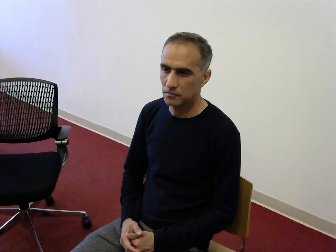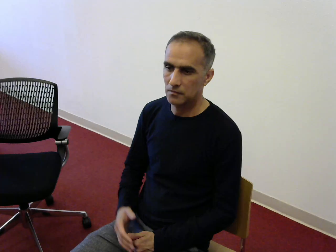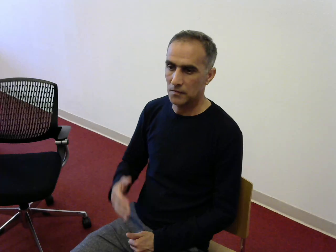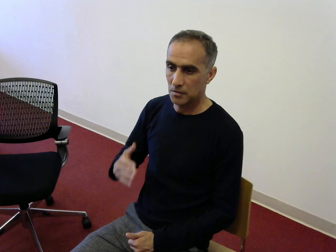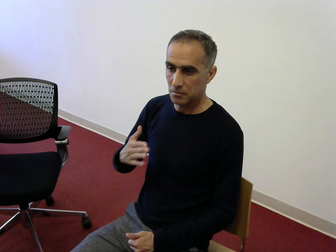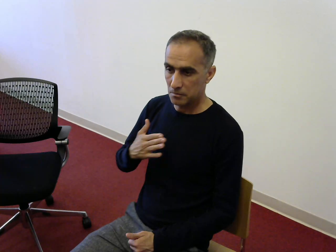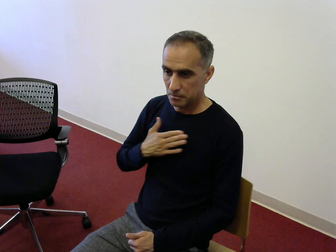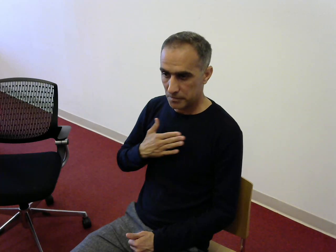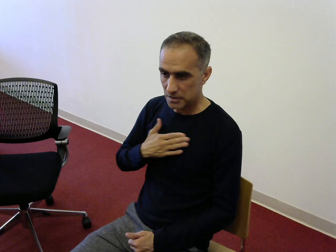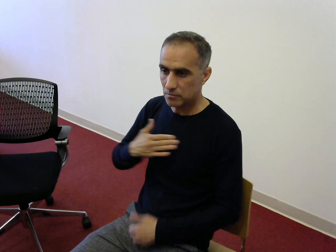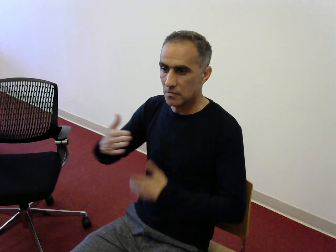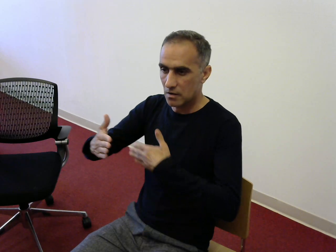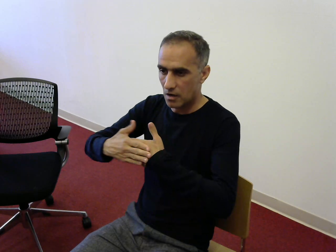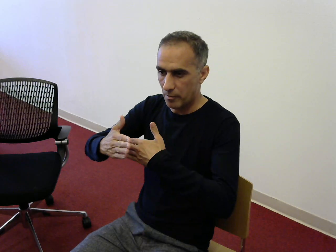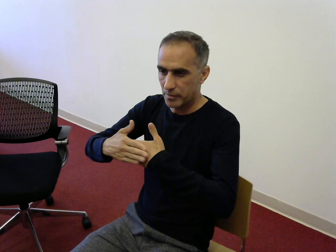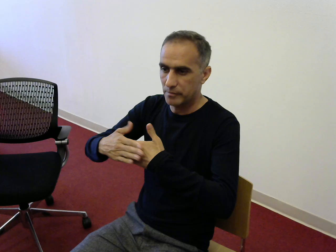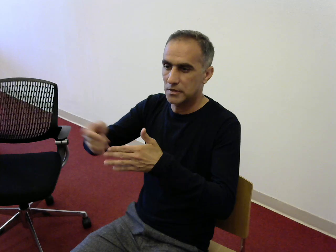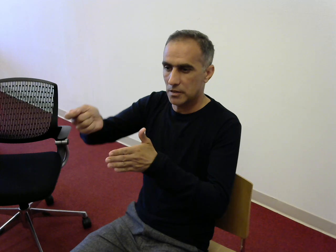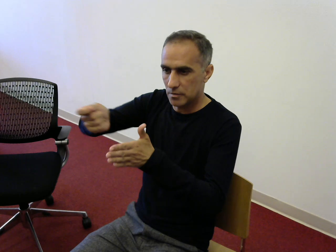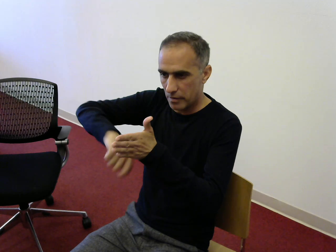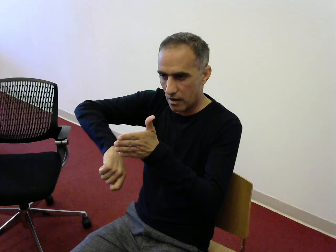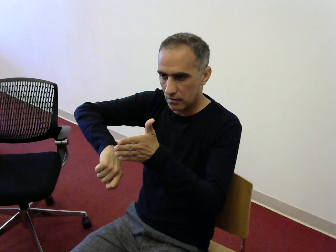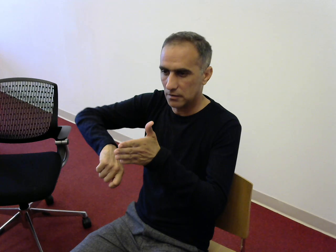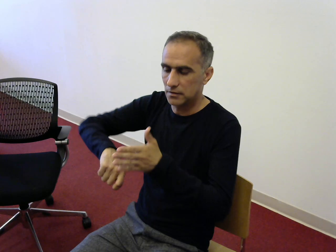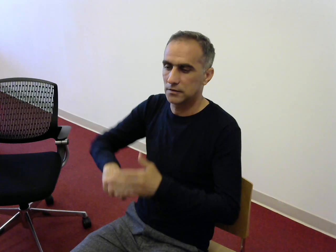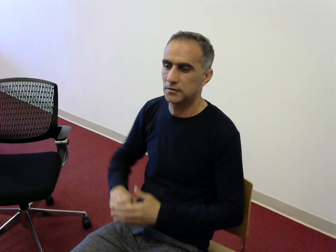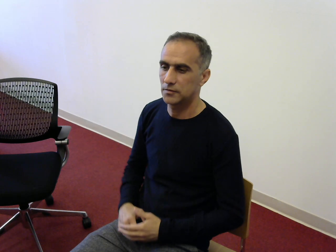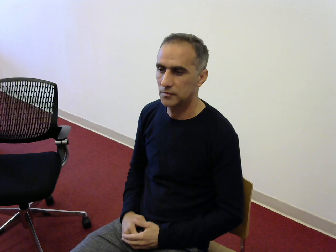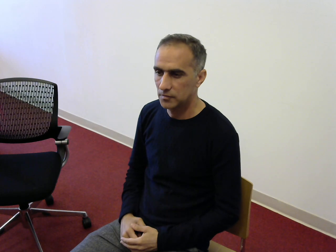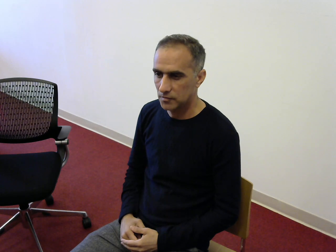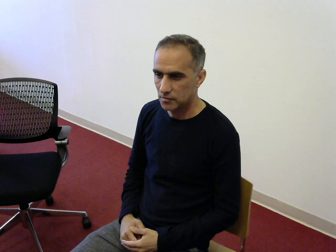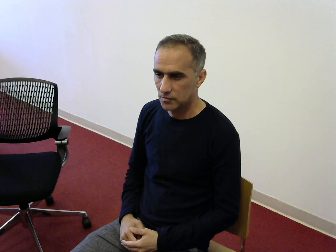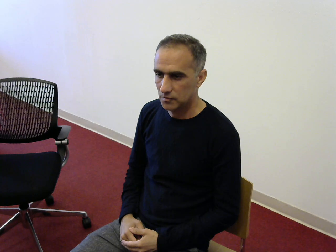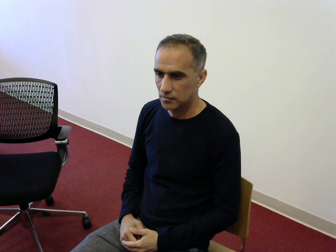Bizim qapımız bağlıdır